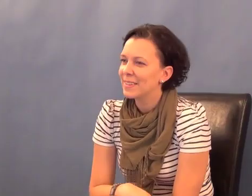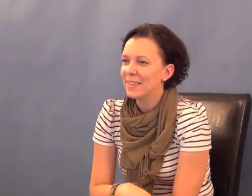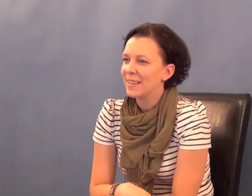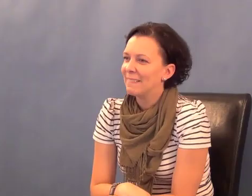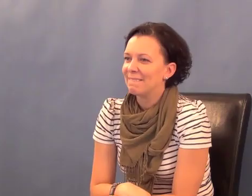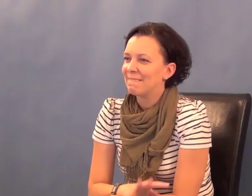Nie.